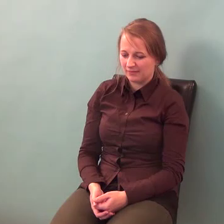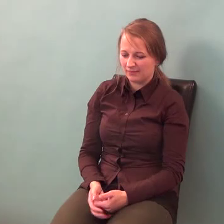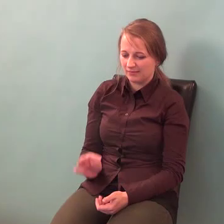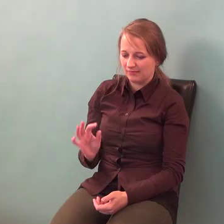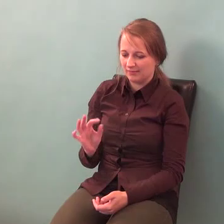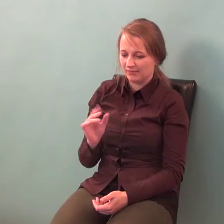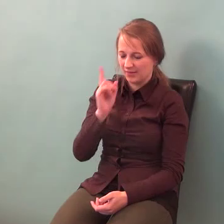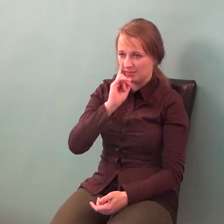Tak, to prawda.